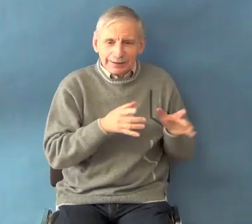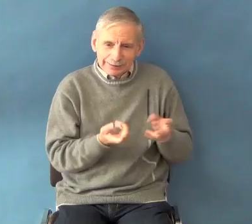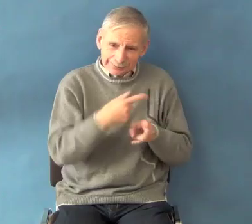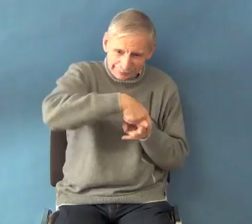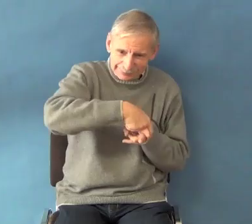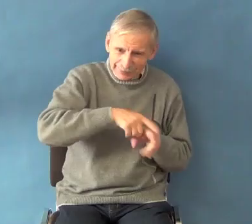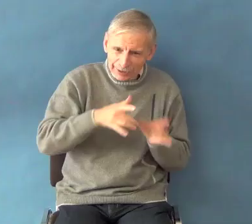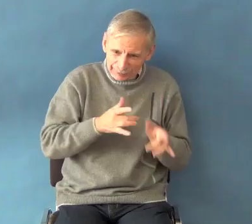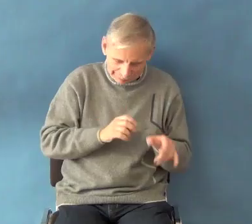Wsiada na rower.